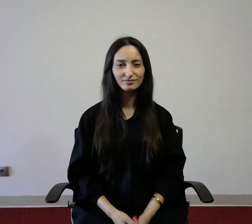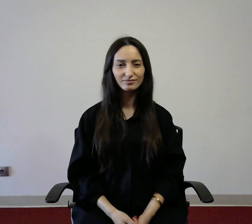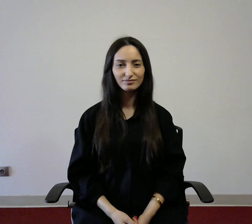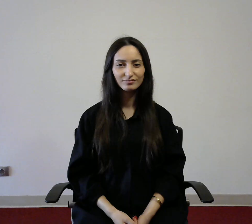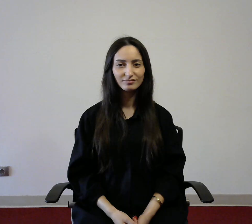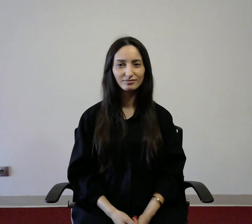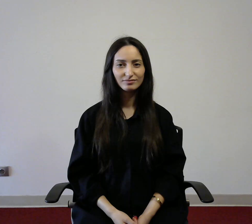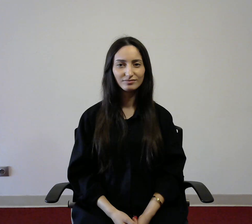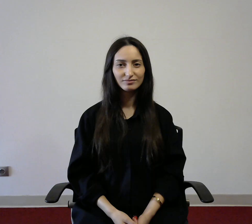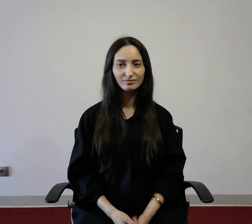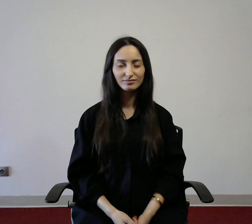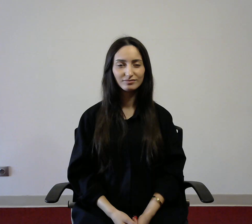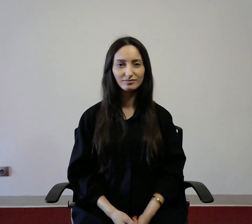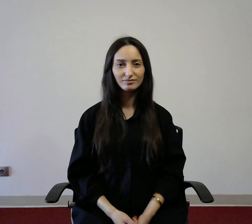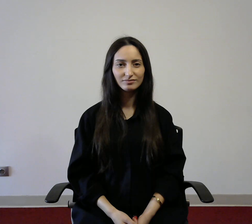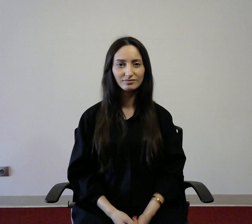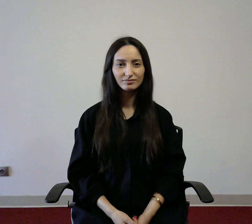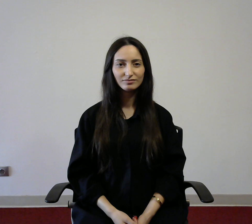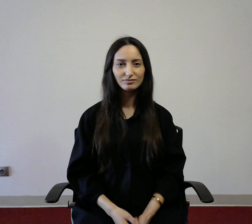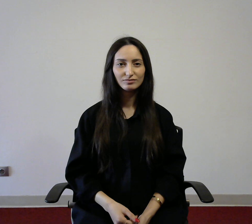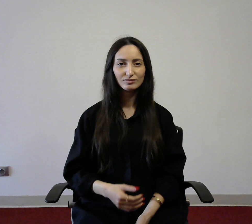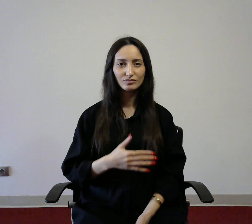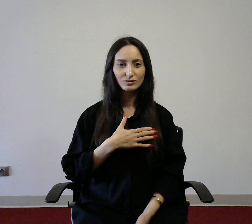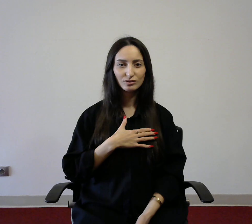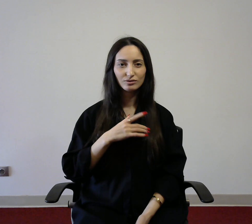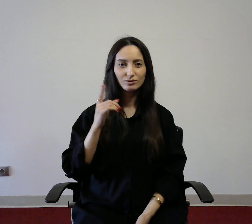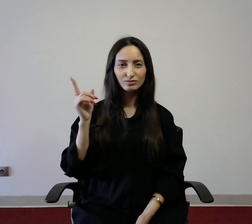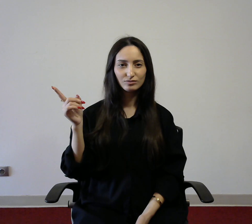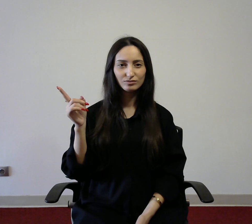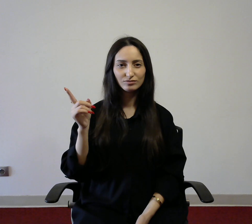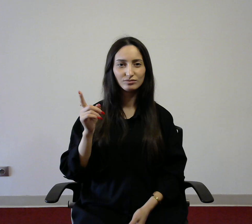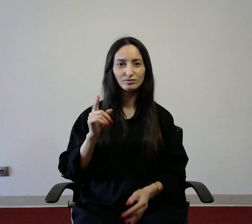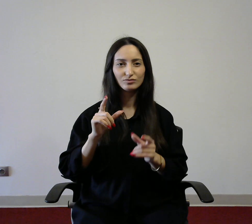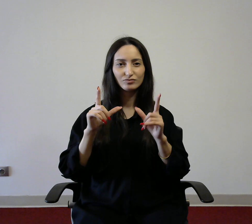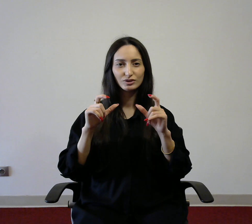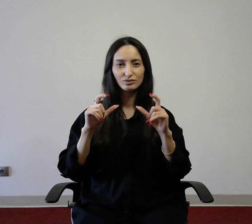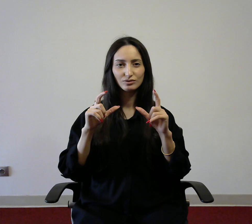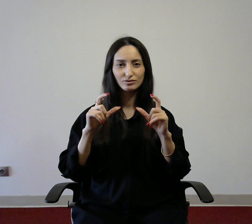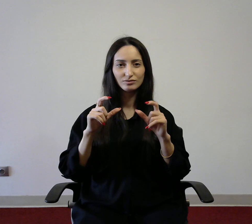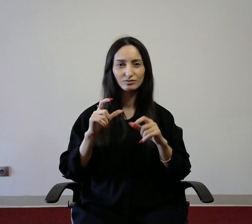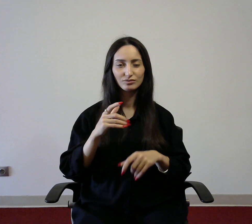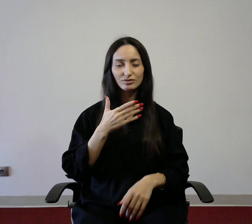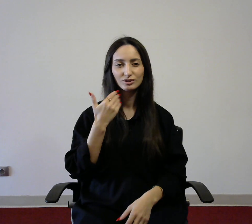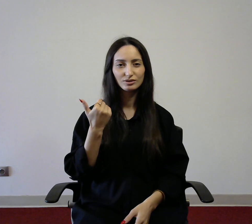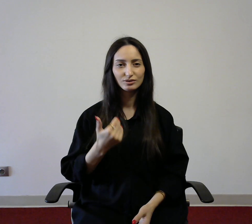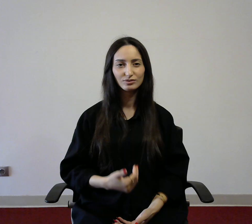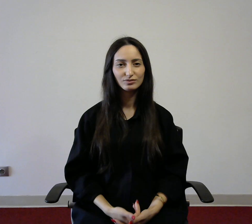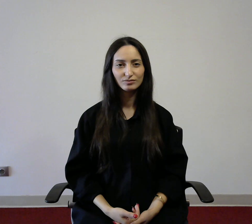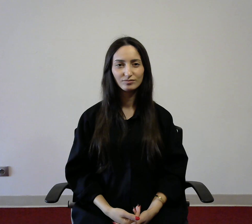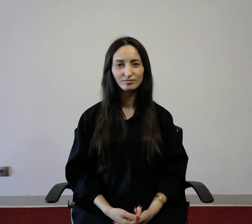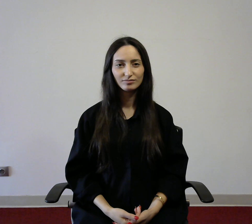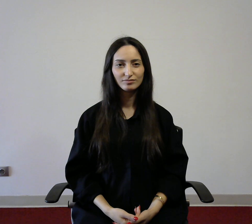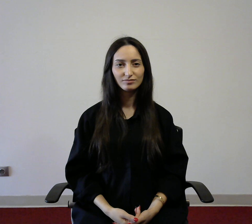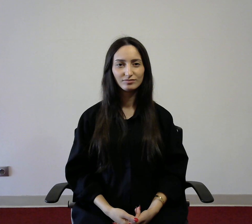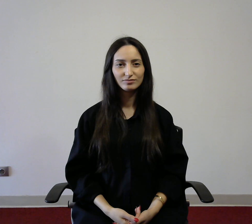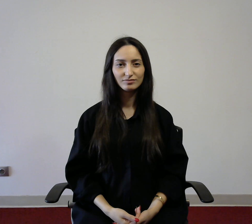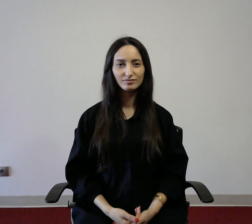Məndə onun şəkli yoxdur